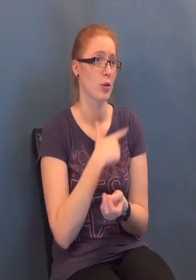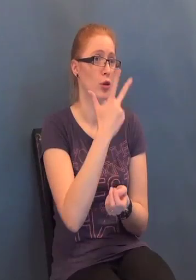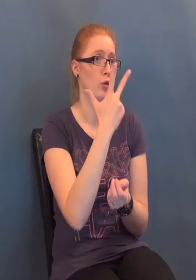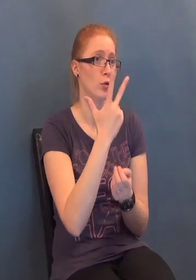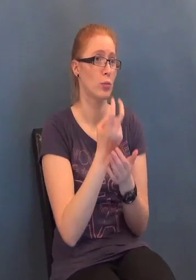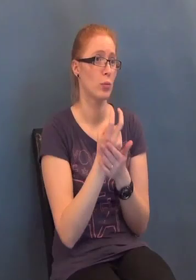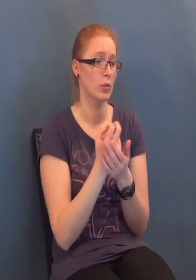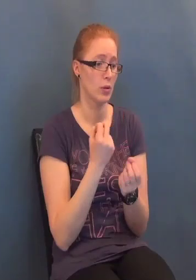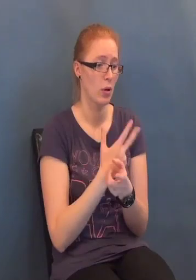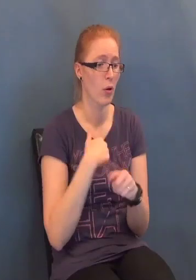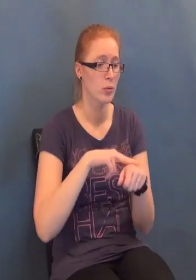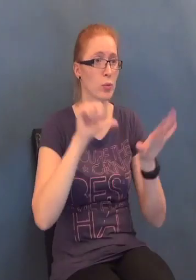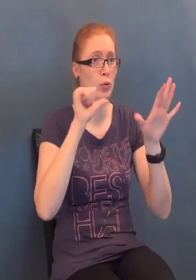Do kina trzeciego lutego.